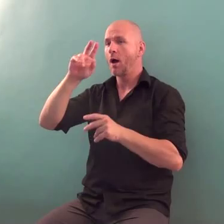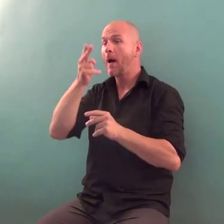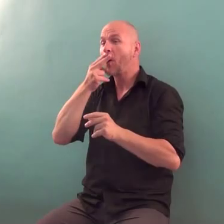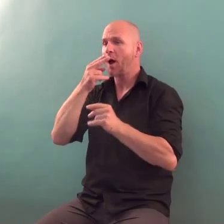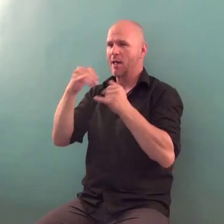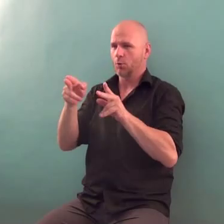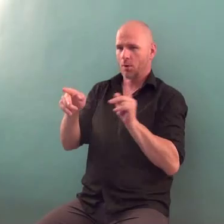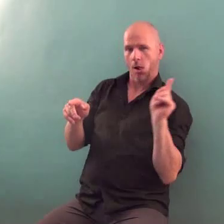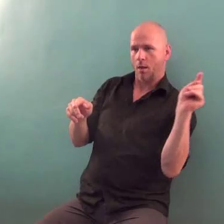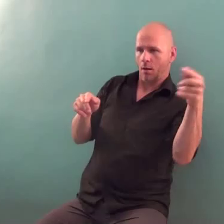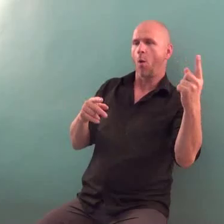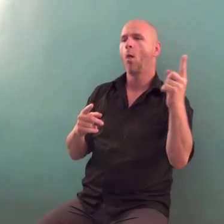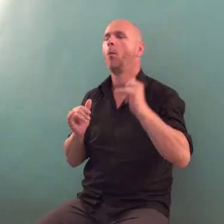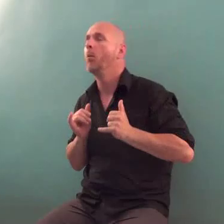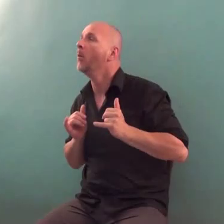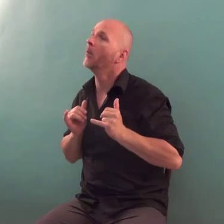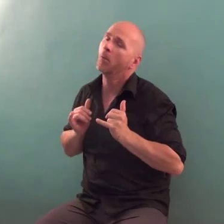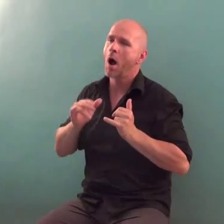Charlie Chaplin idzie innymi ulicami i udaje, że idzie z plecakiem.